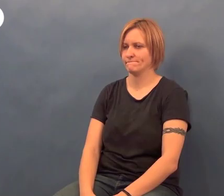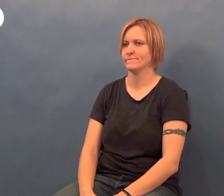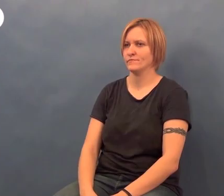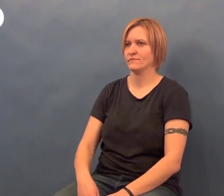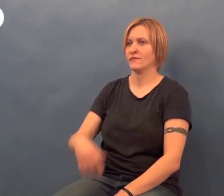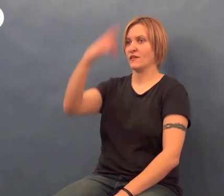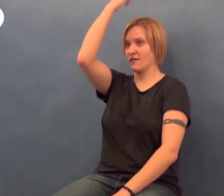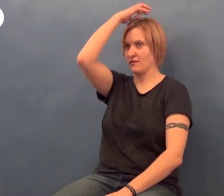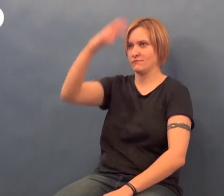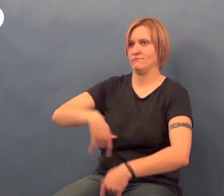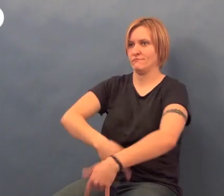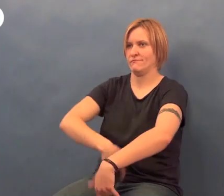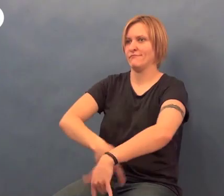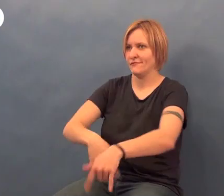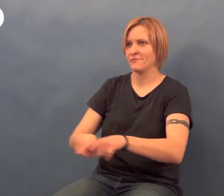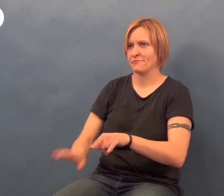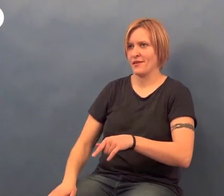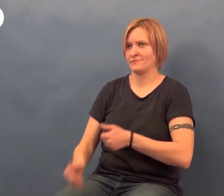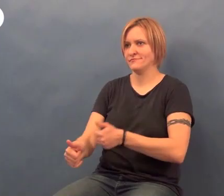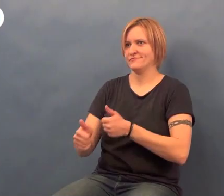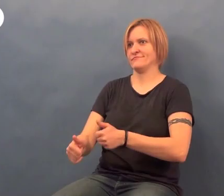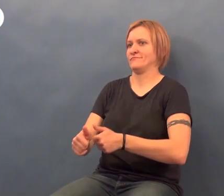Chłopiec siedzi na głowie jelenia, jeleń biegnie, a pies ich goni. Nagle zatrzymują się gwałtownie.